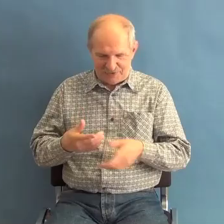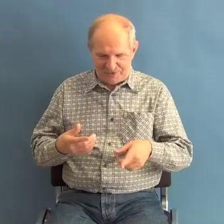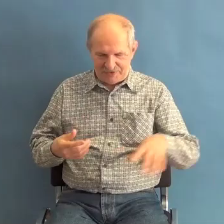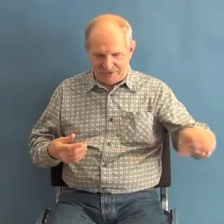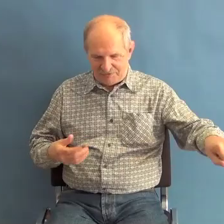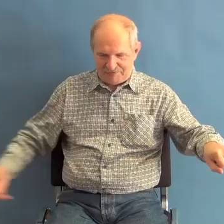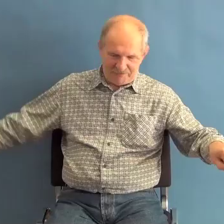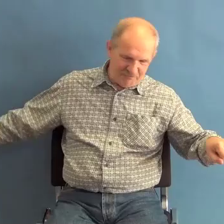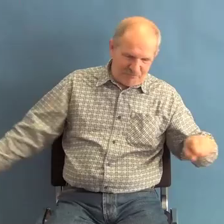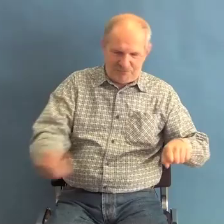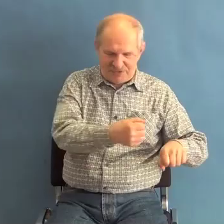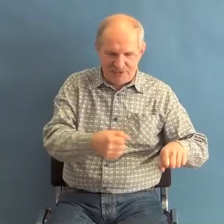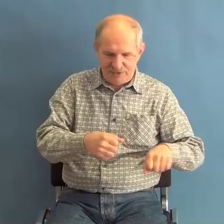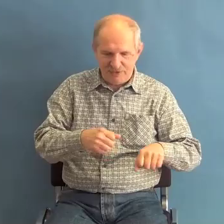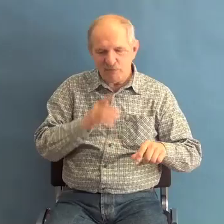Jedną ręką trzyma coś, a drugą czymś uderza.